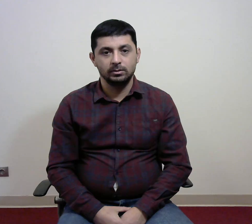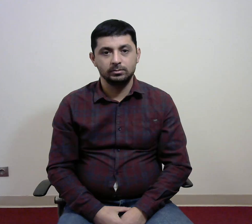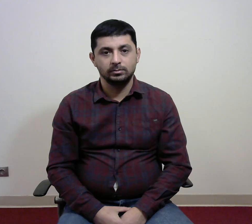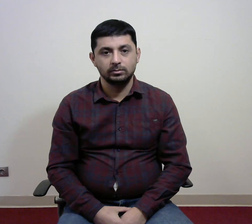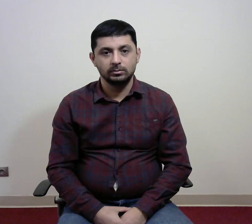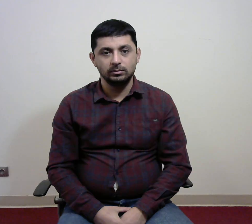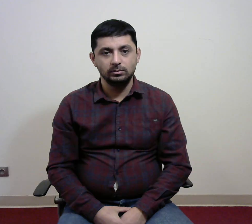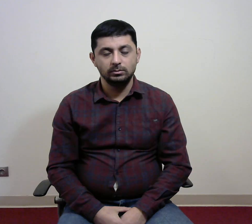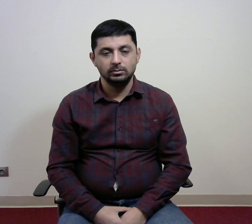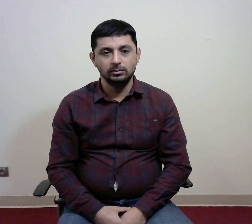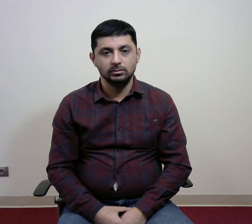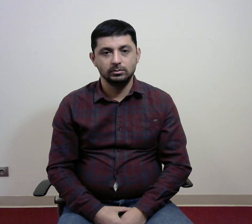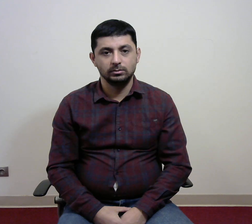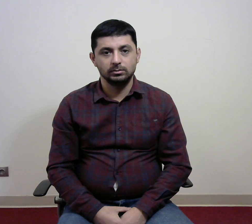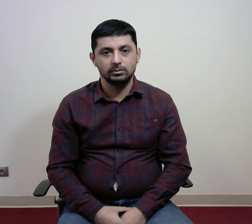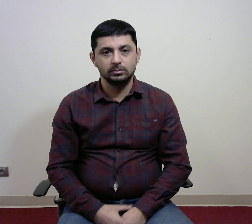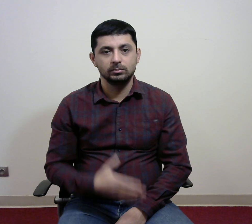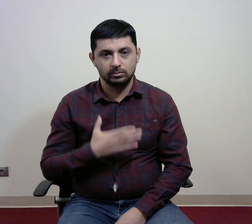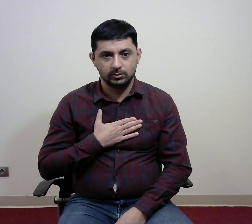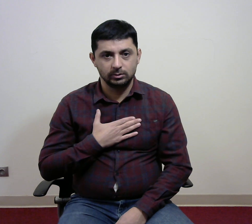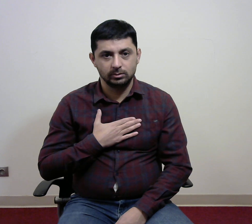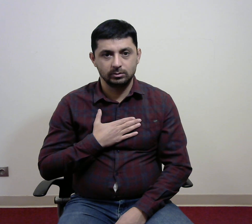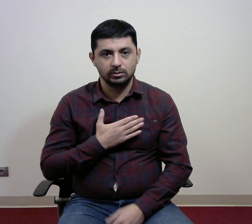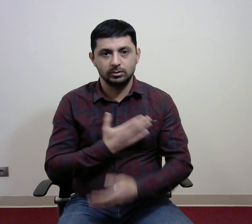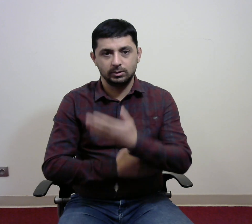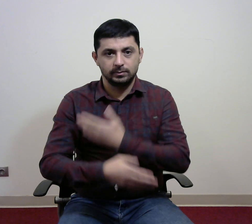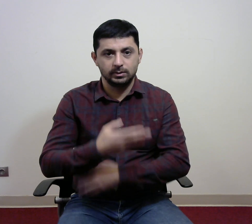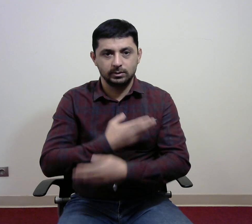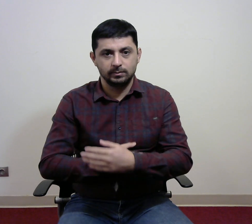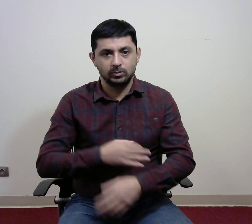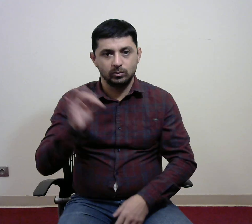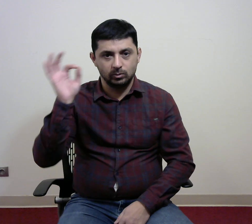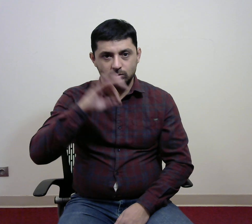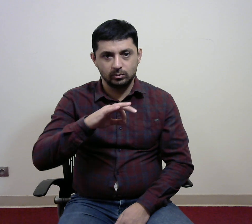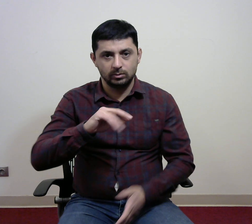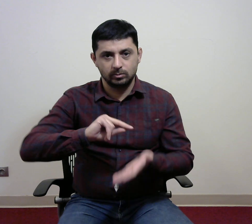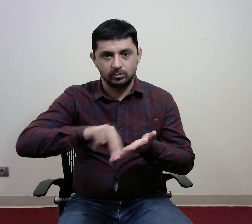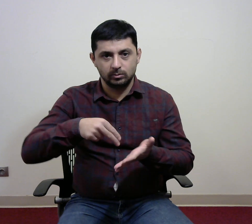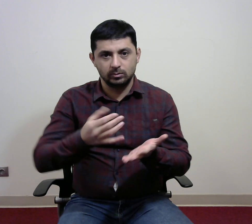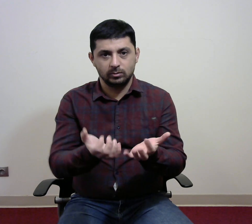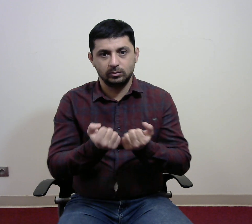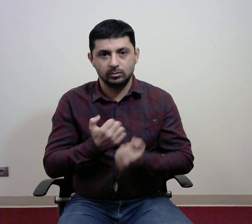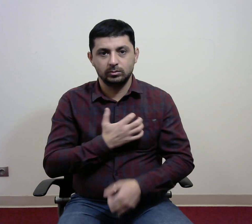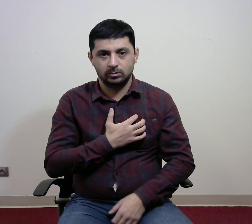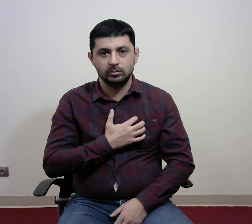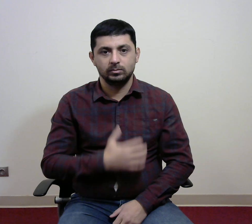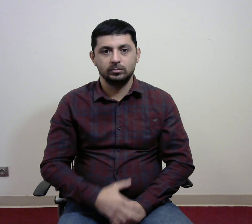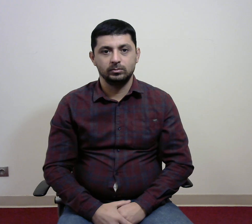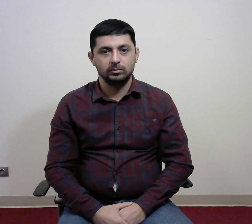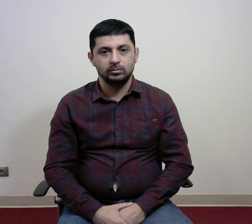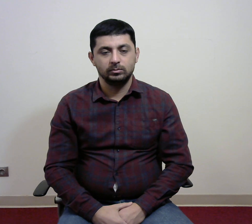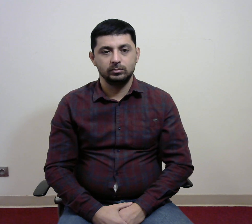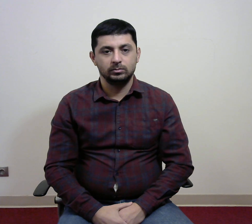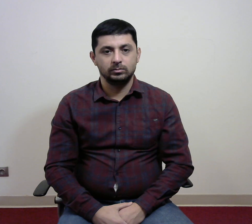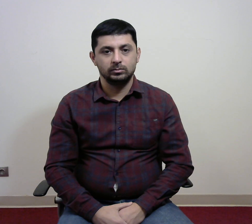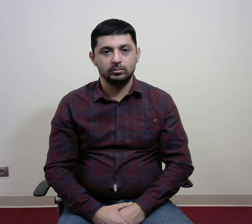Mən əlillik haqqında arayış almaq istəyirəm